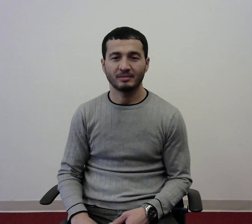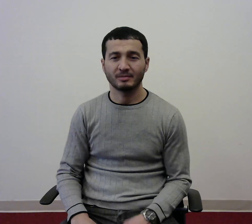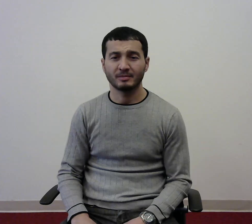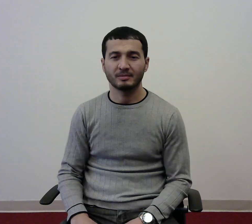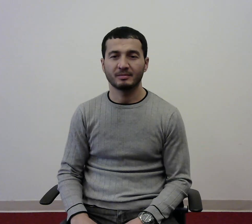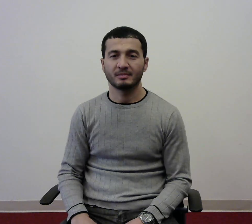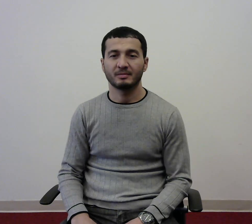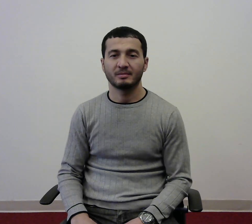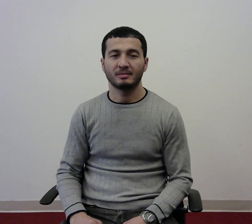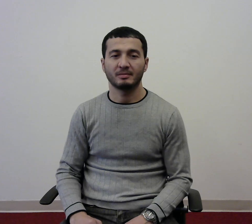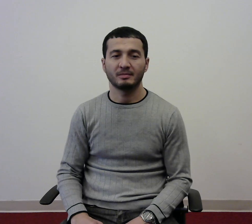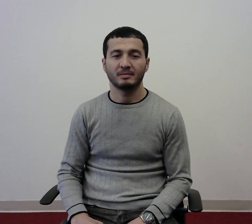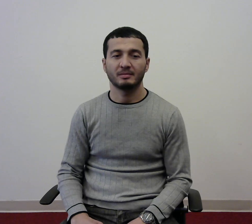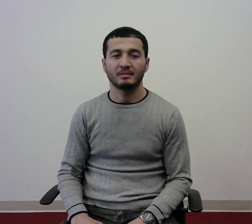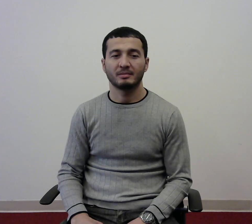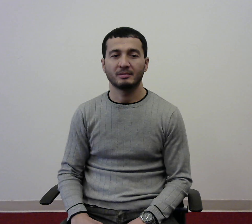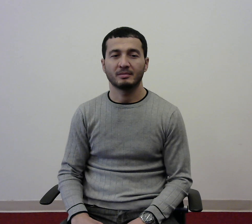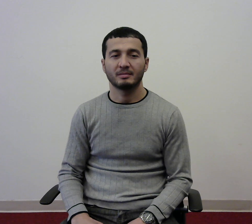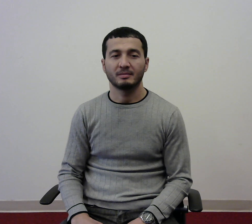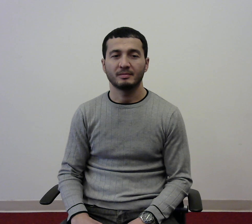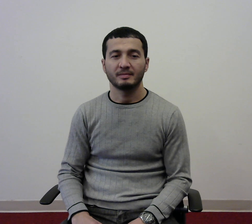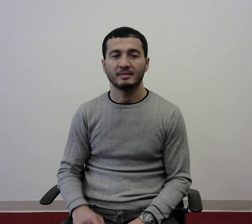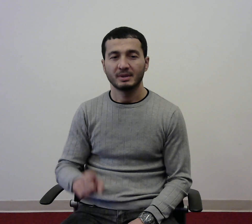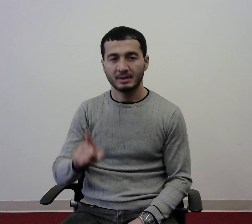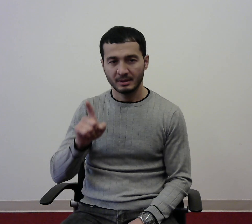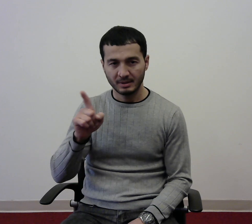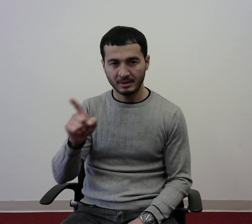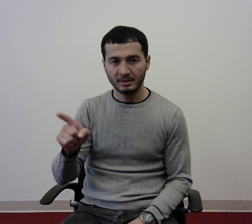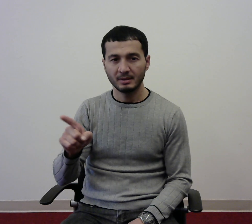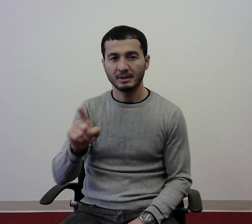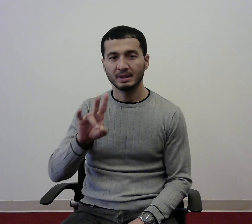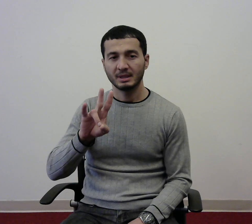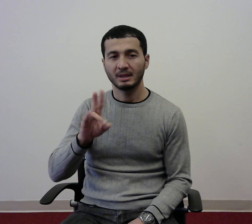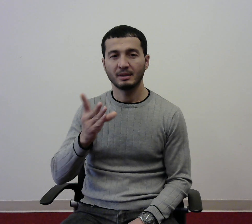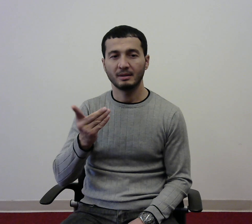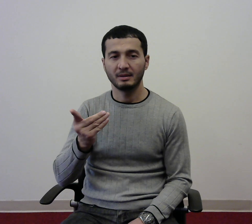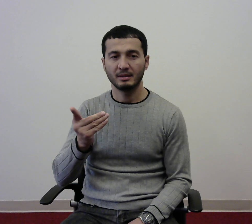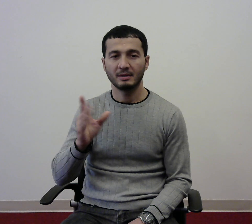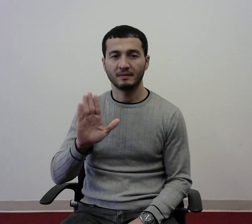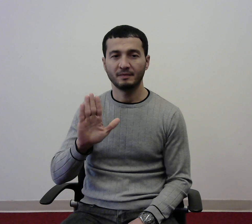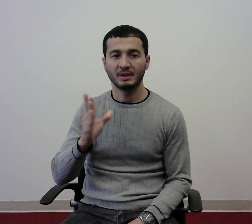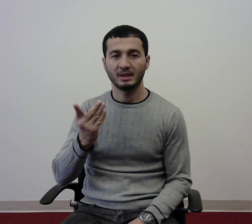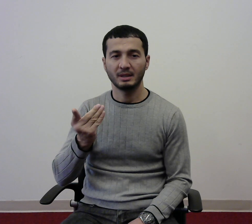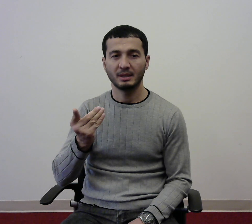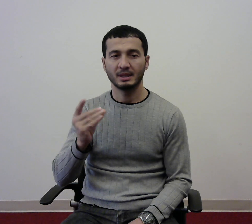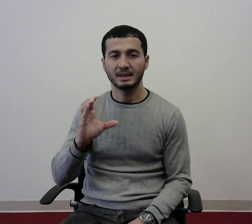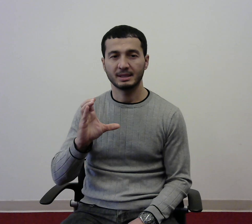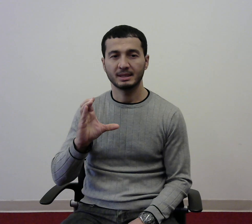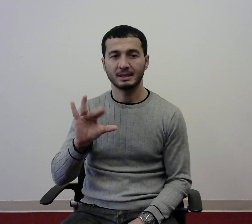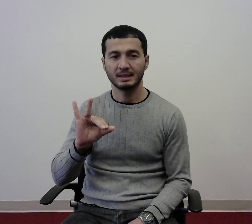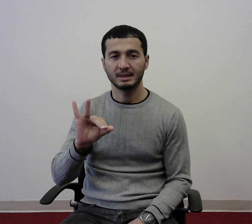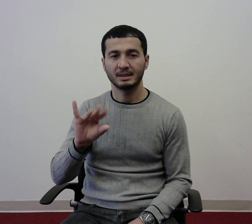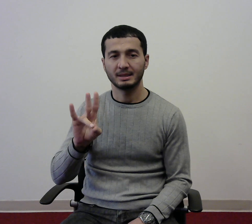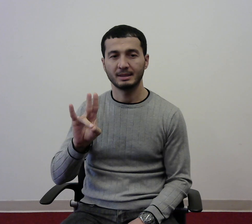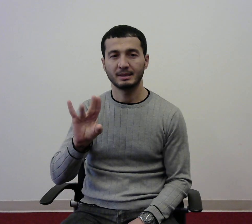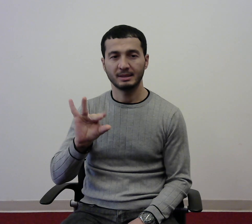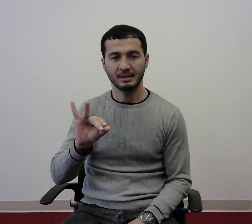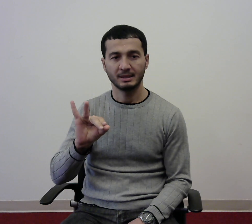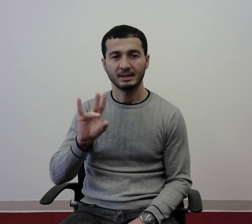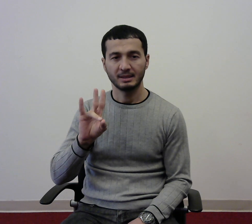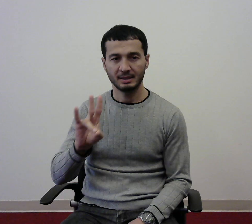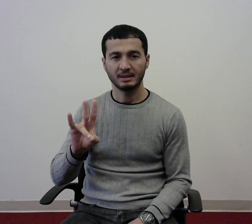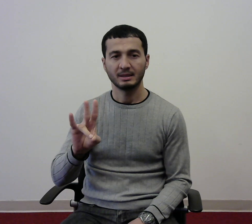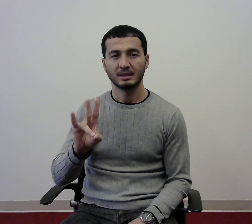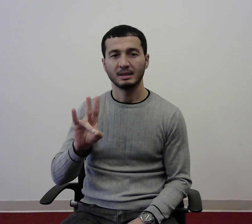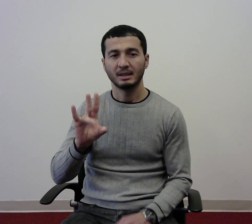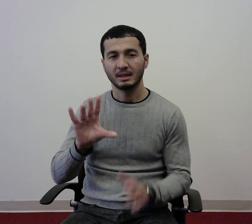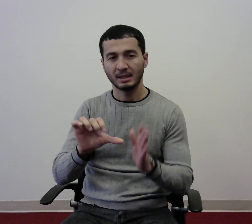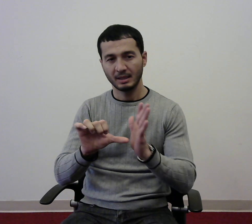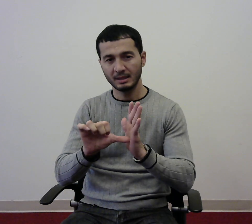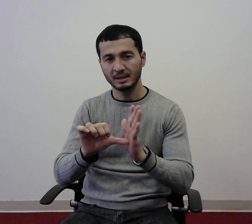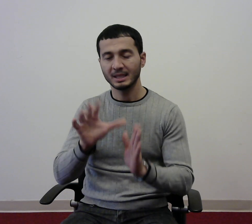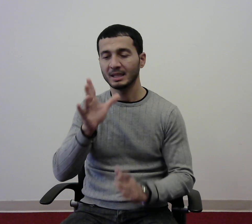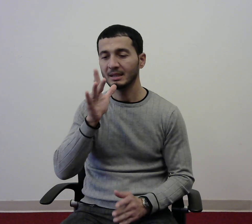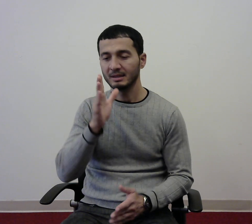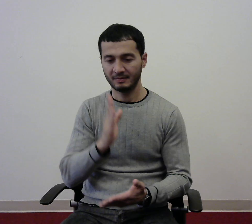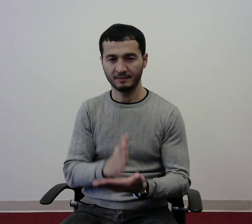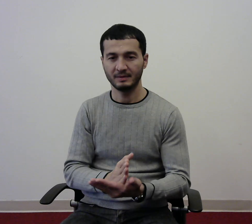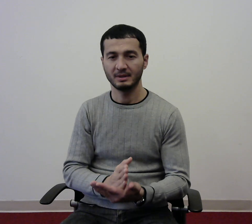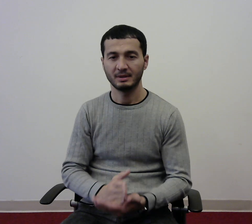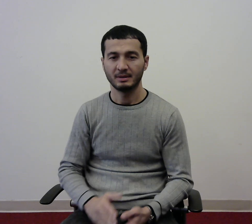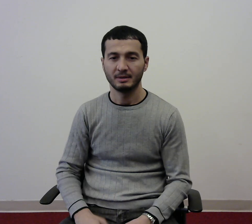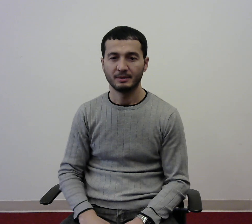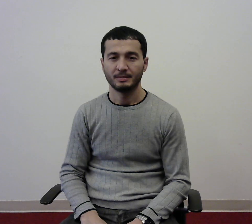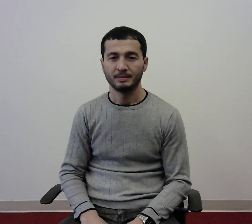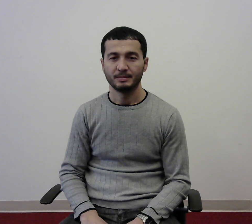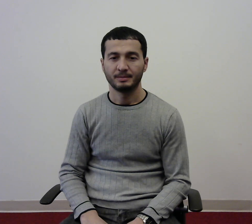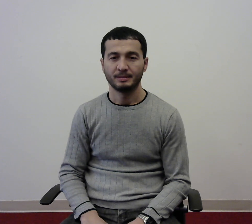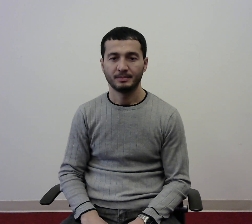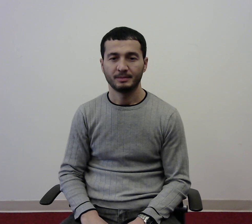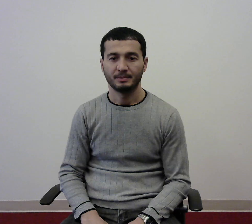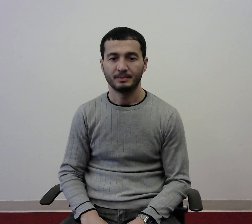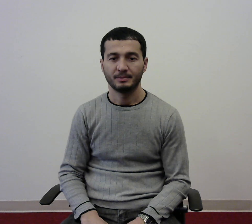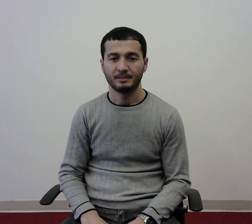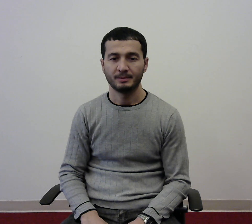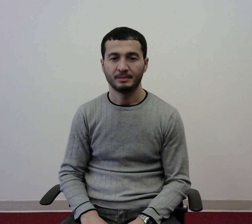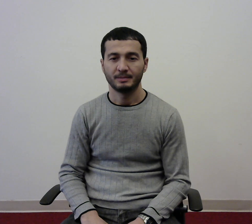Onun nəvəsinin 6 yaşı var